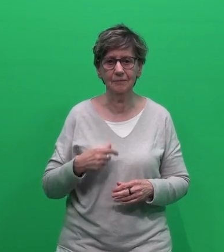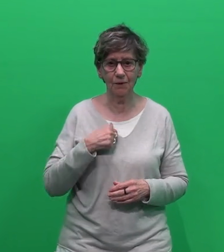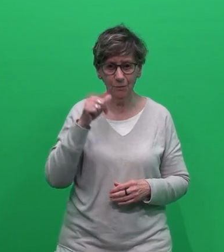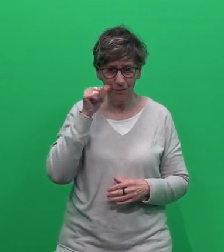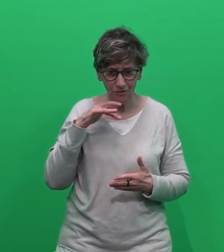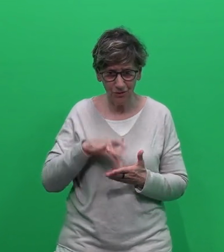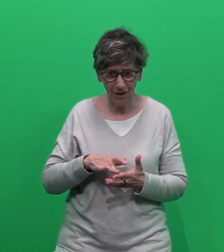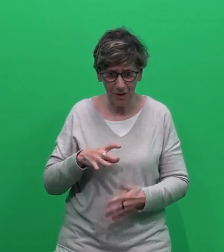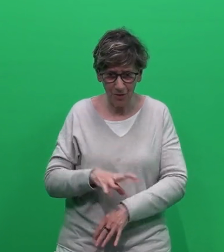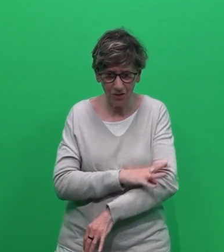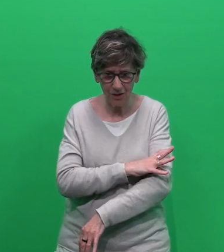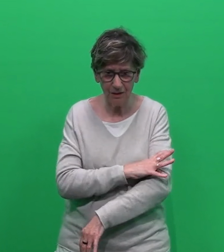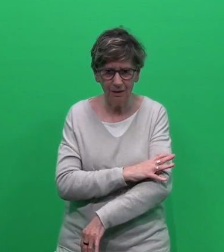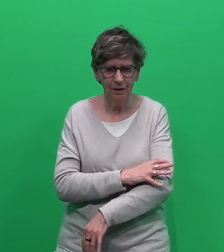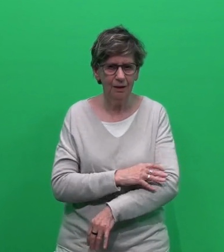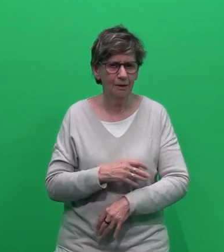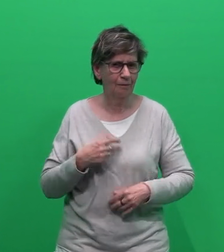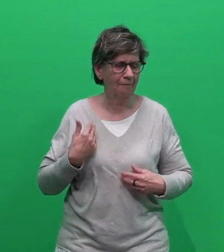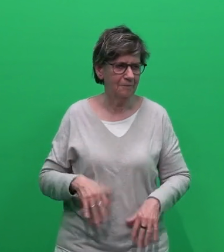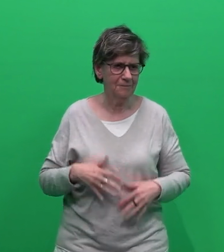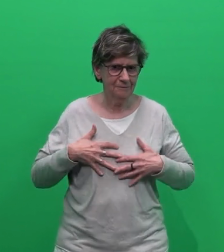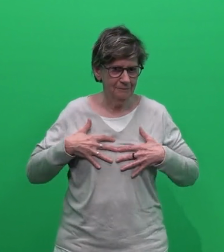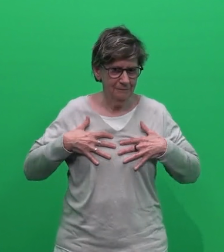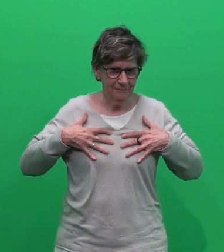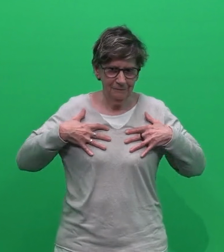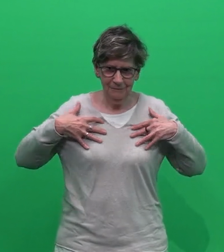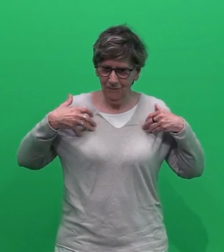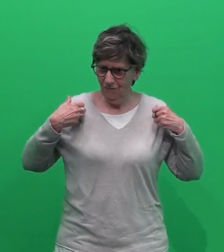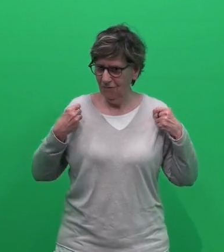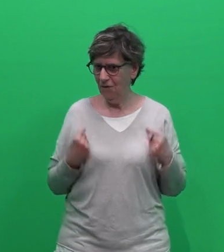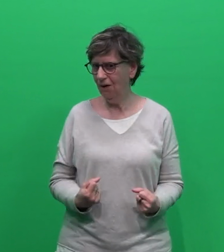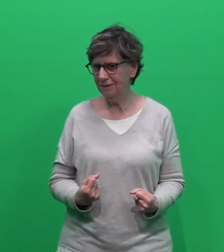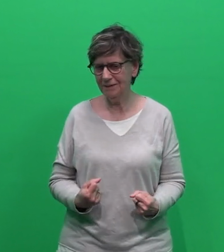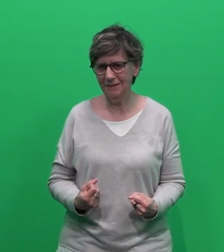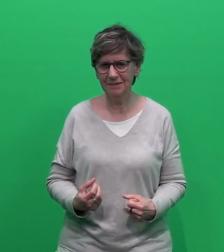Quan em vaig quedar embarassada estava molt emocionada, sentia molta il·lusió.